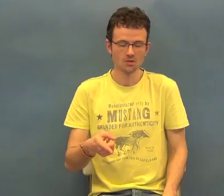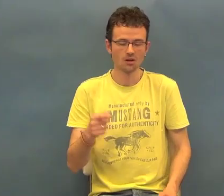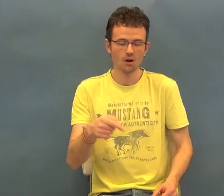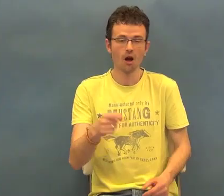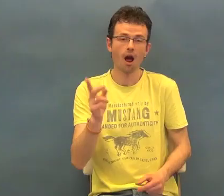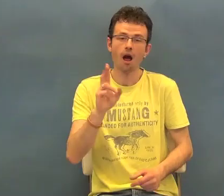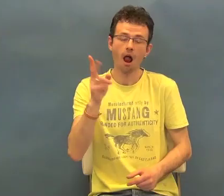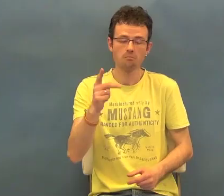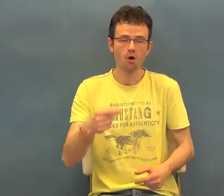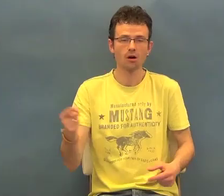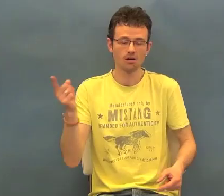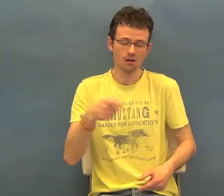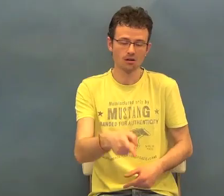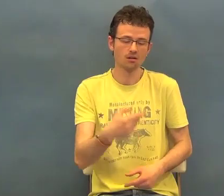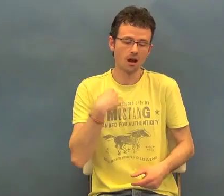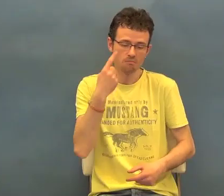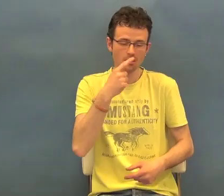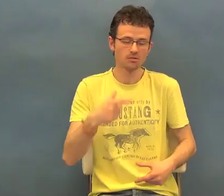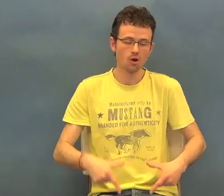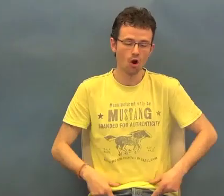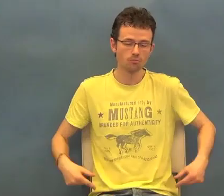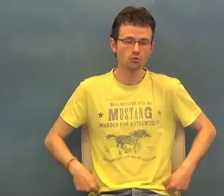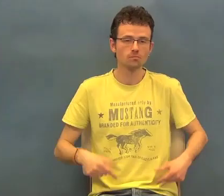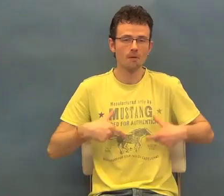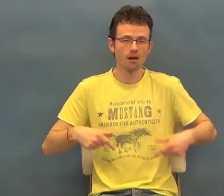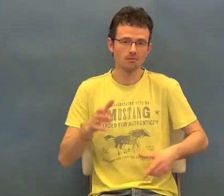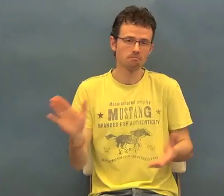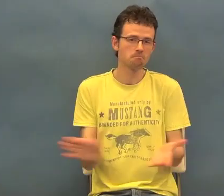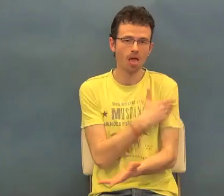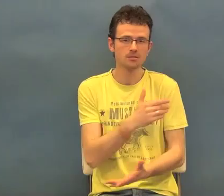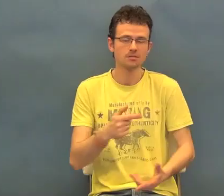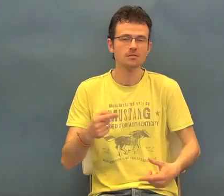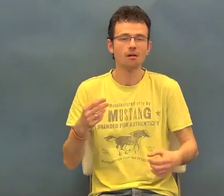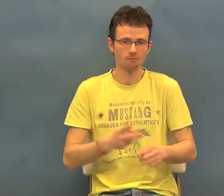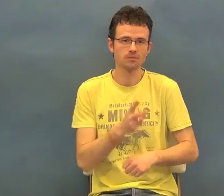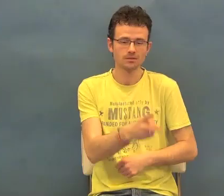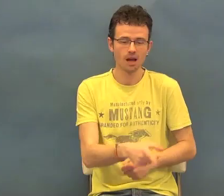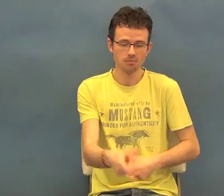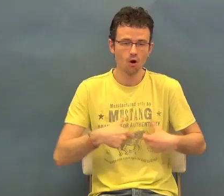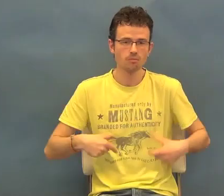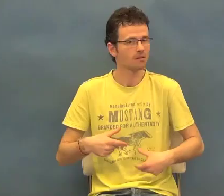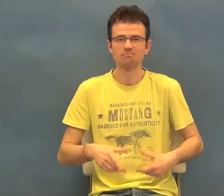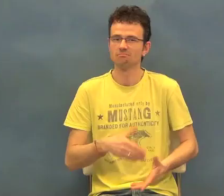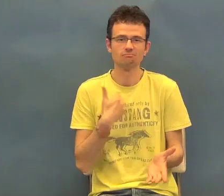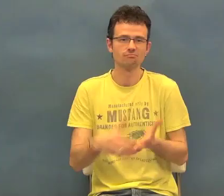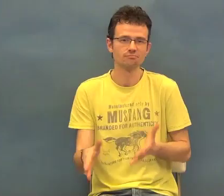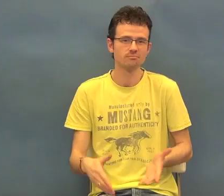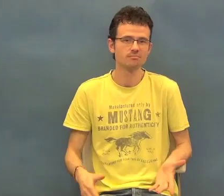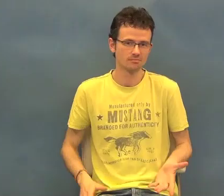Ja myślę, żeby wejść na coś, trzeba nie mieć stroju kąpielowego, bez stroju kąpielowego.